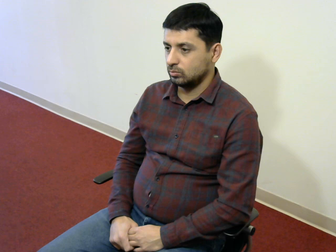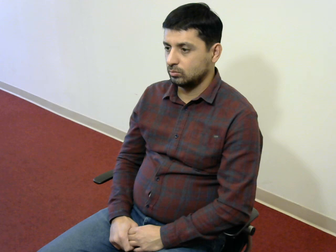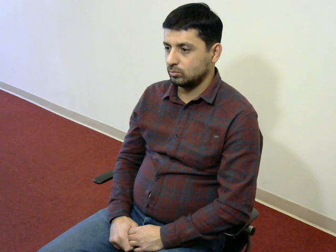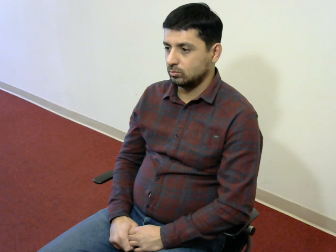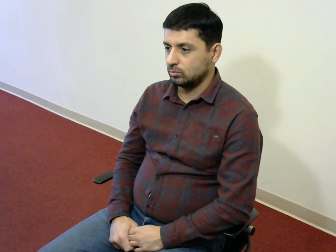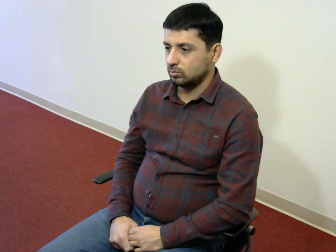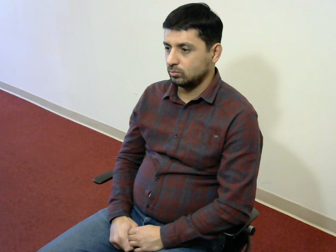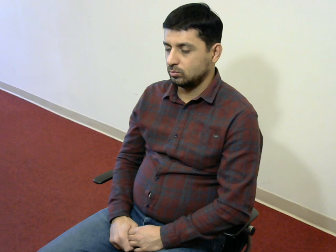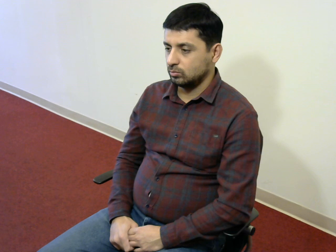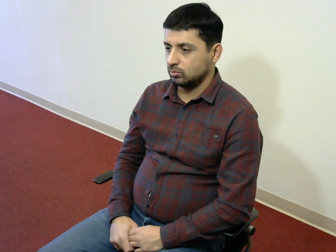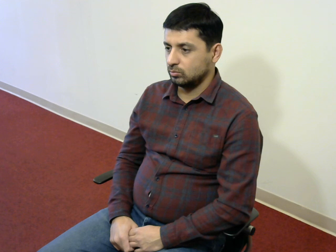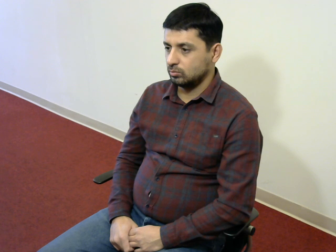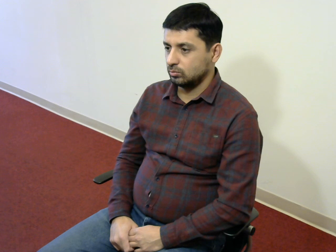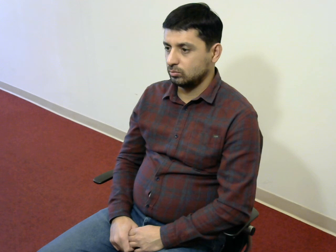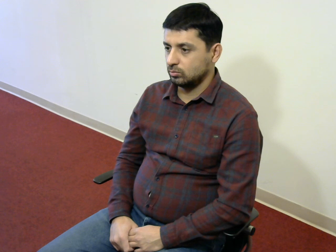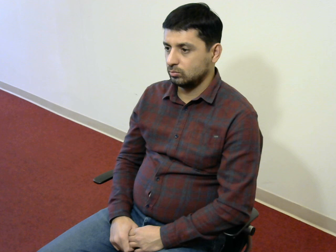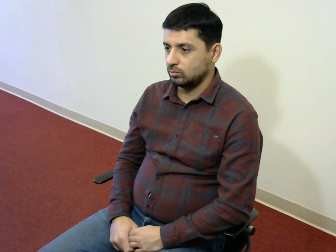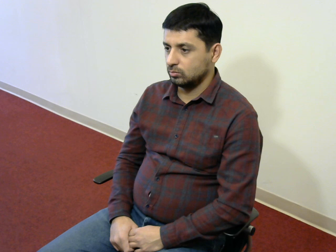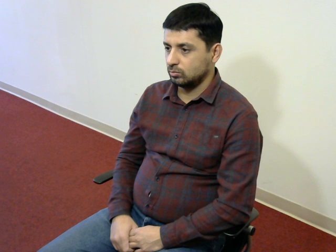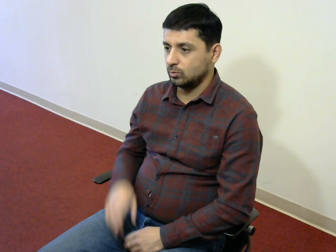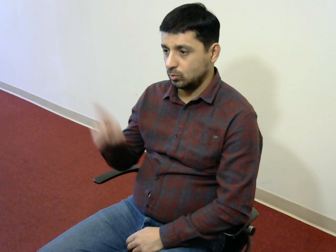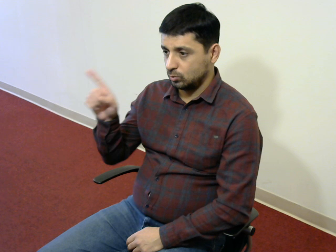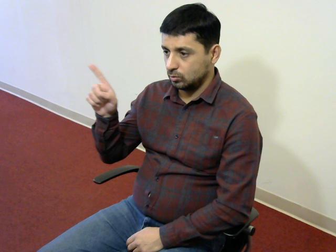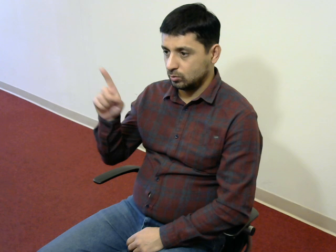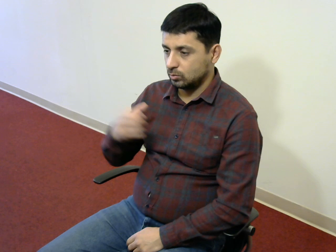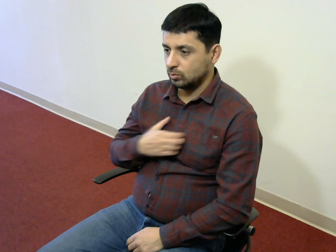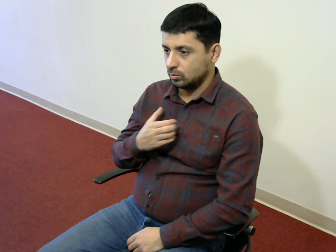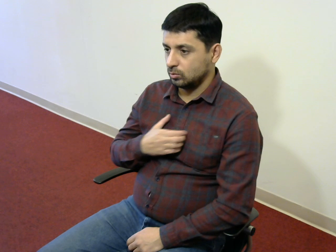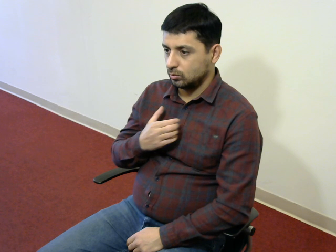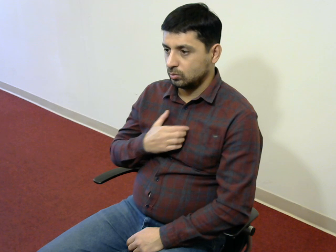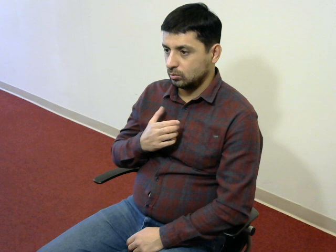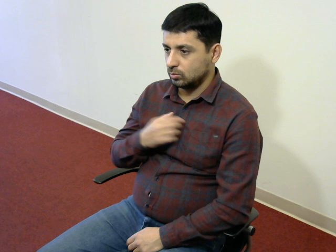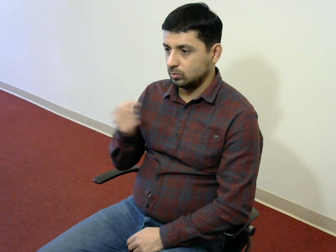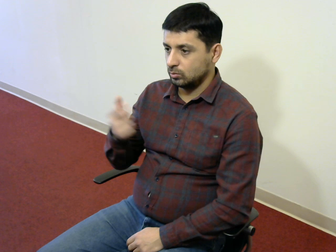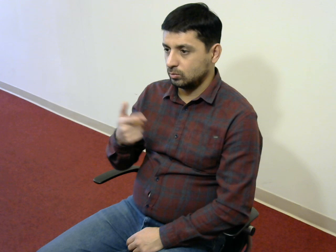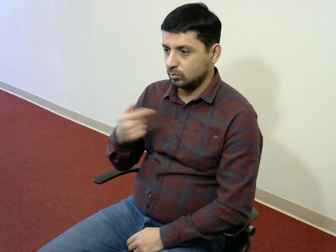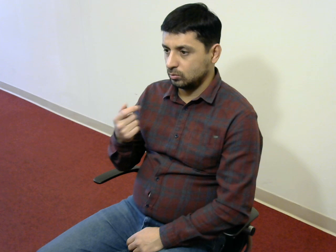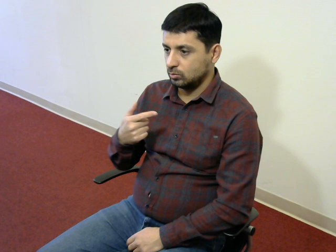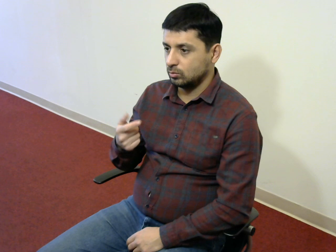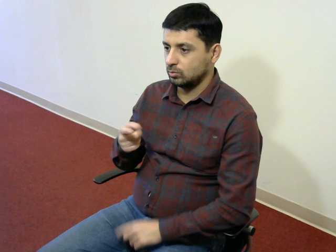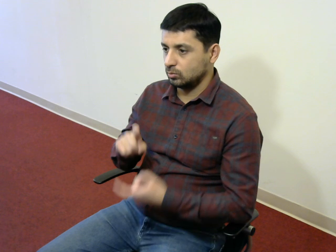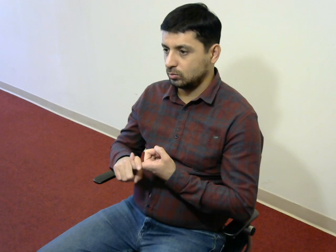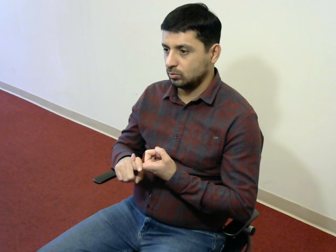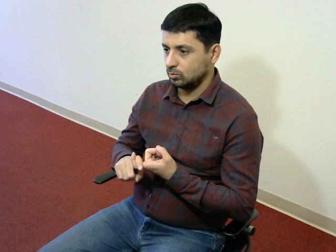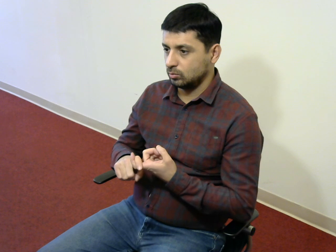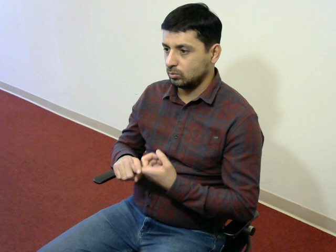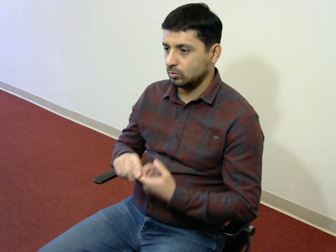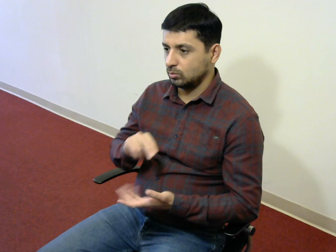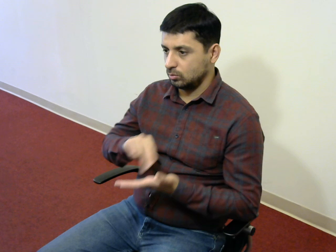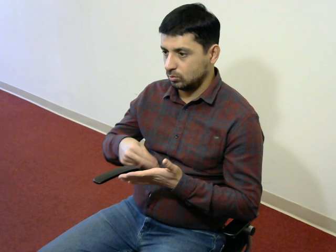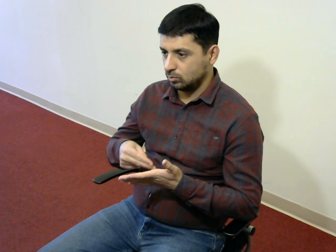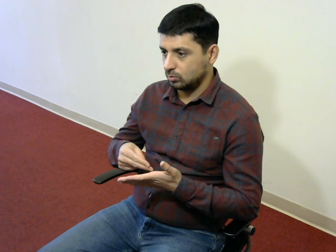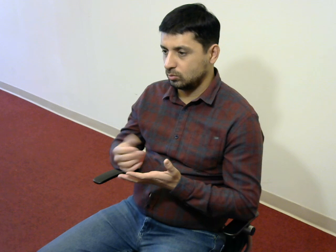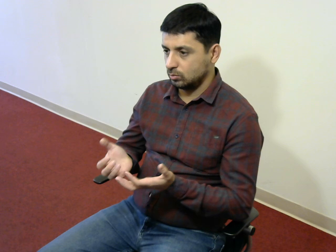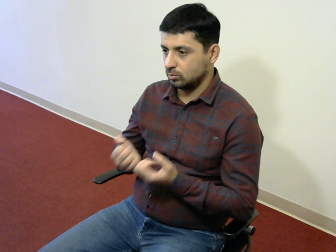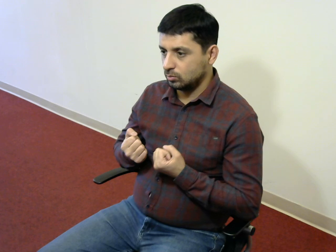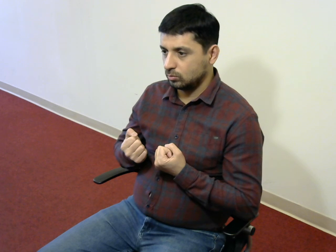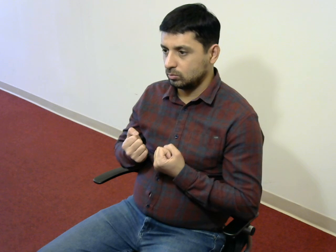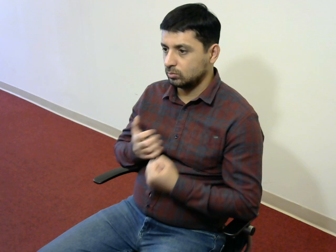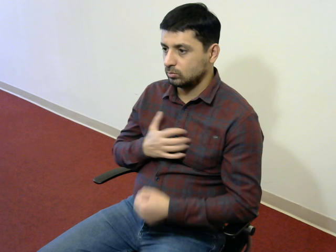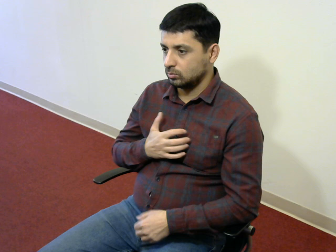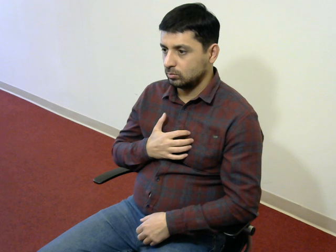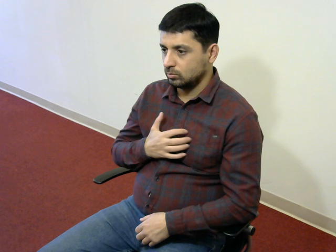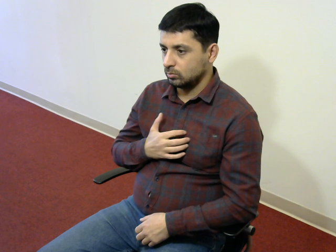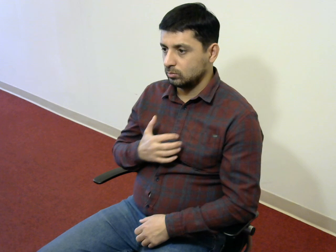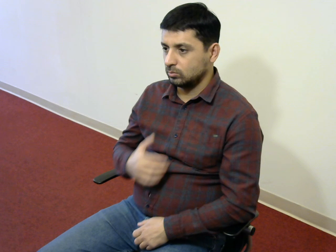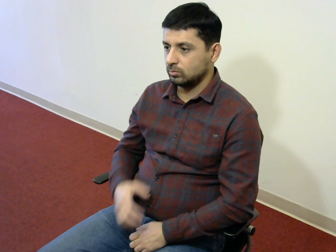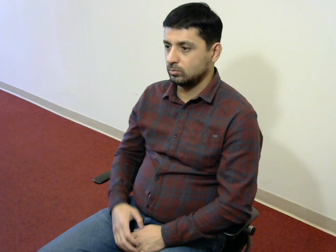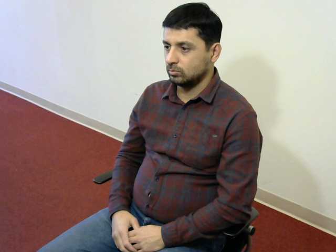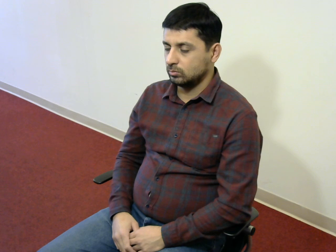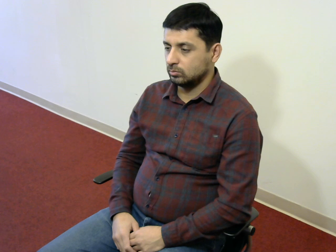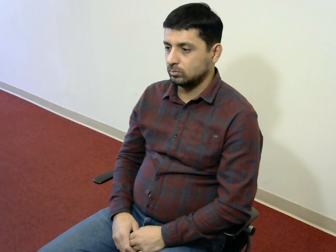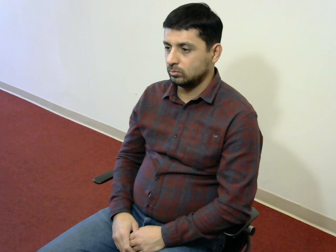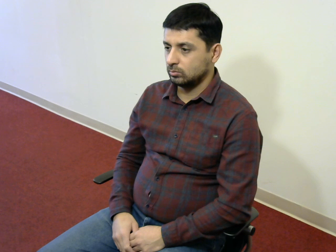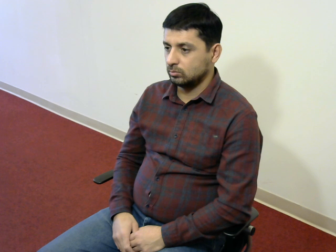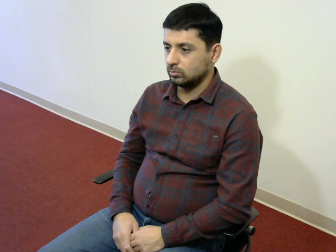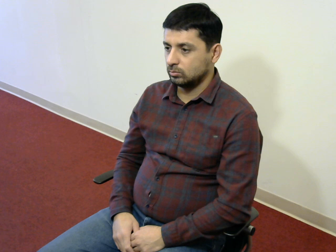O sosial müavinət ilə bağlı arayış almaq istəyir